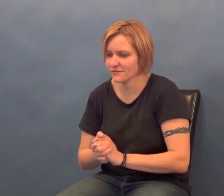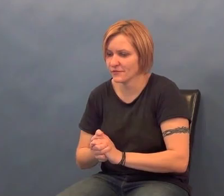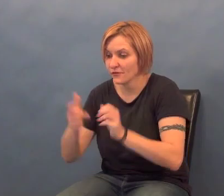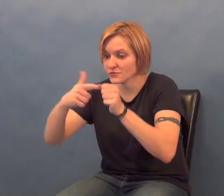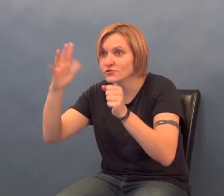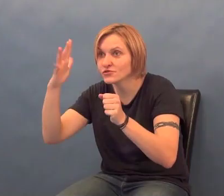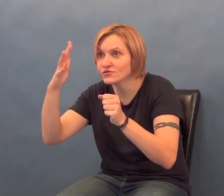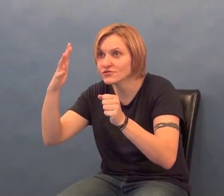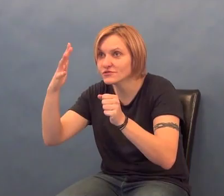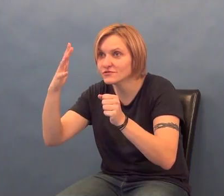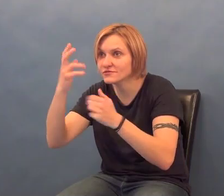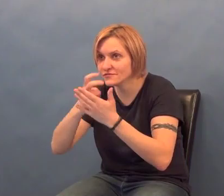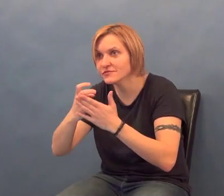Dwudziestego piątego lutego?